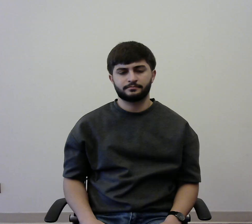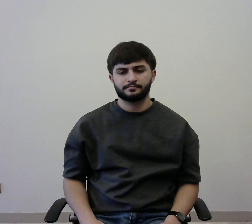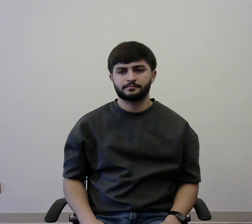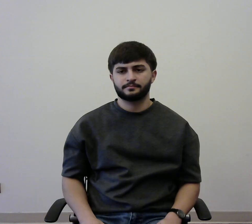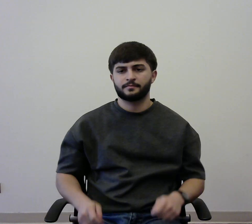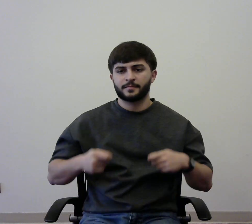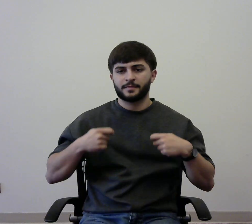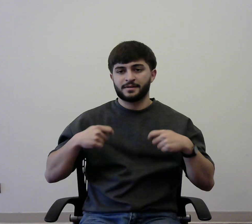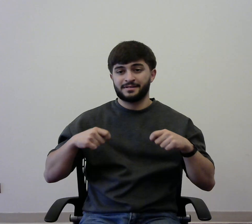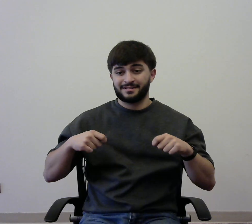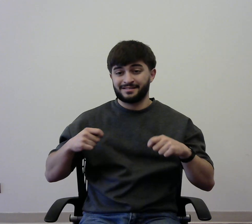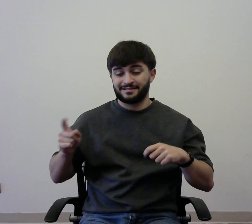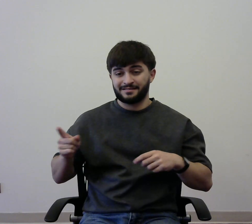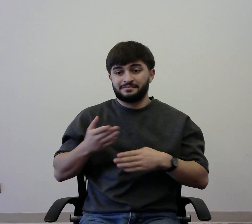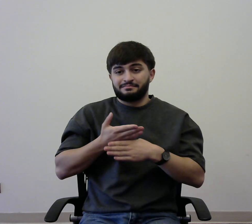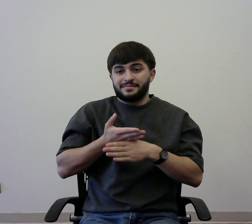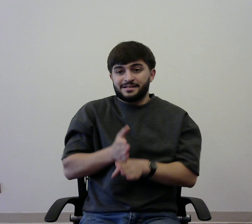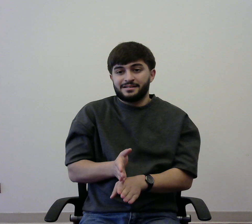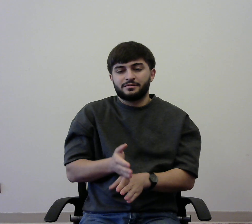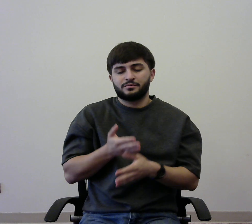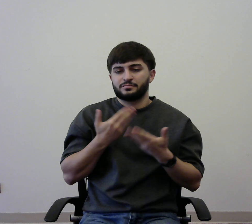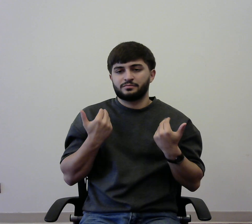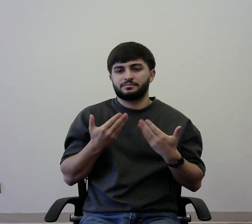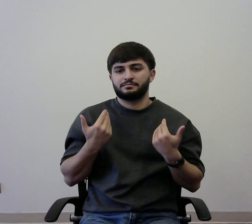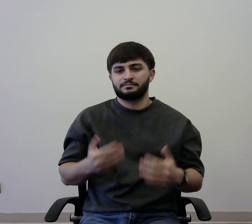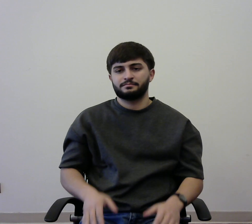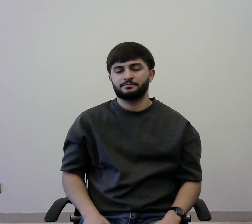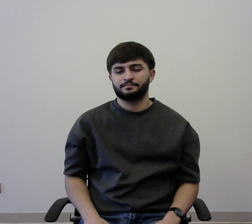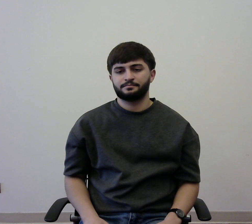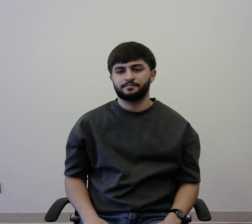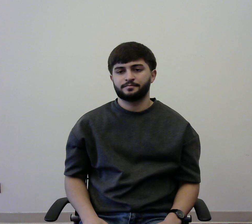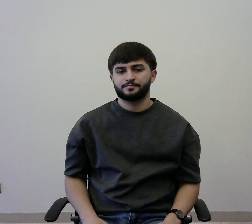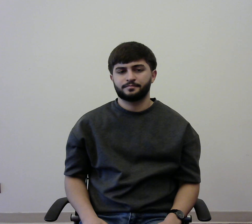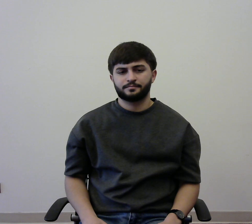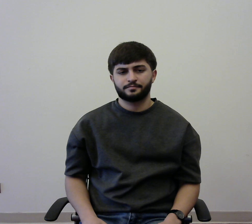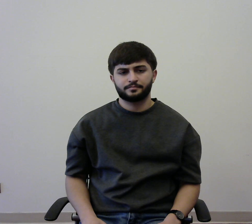Satıcının xırdası yox idi